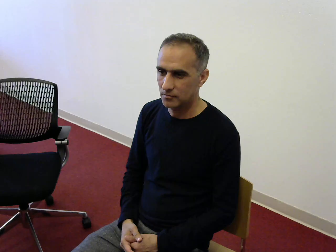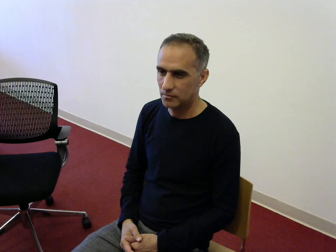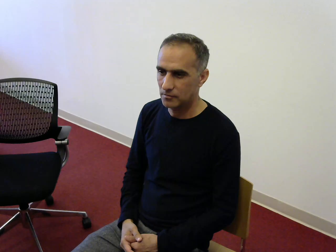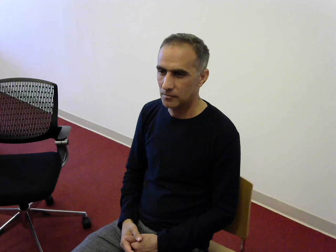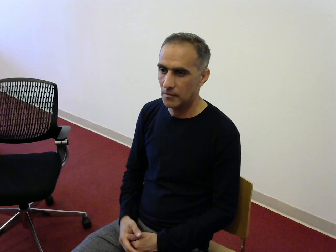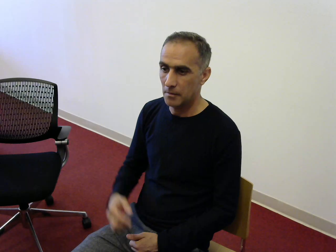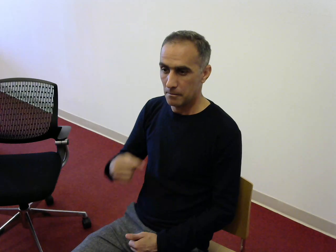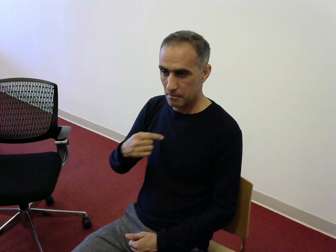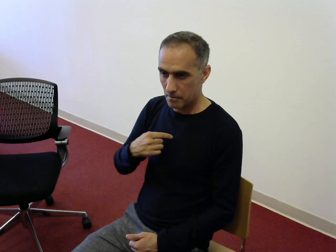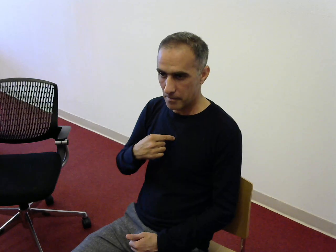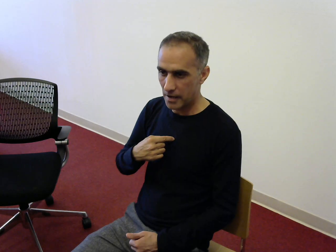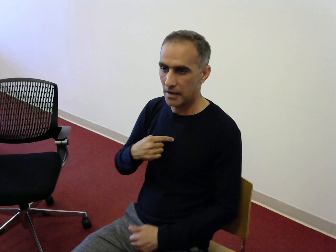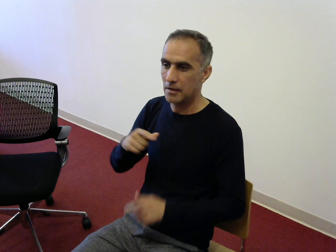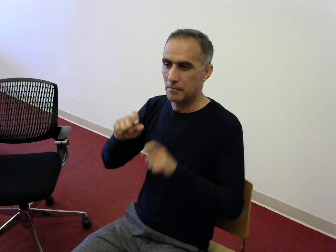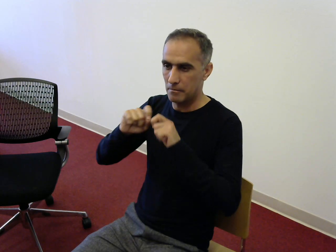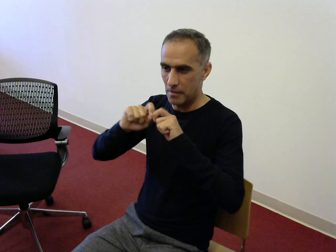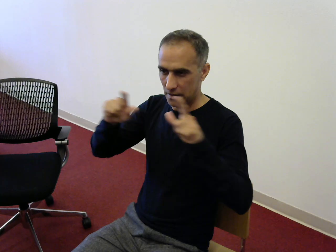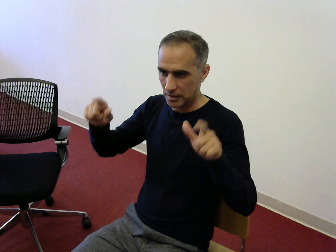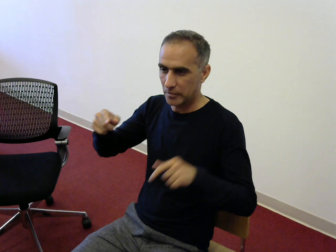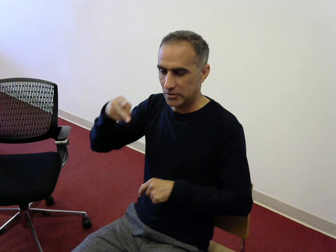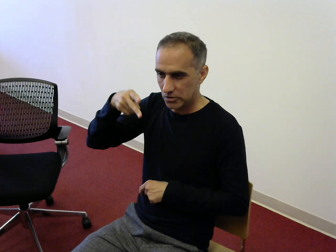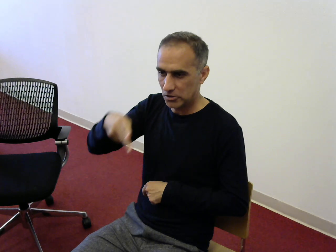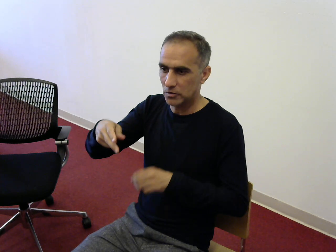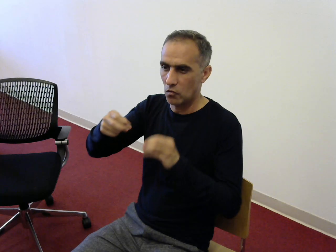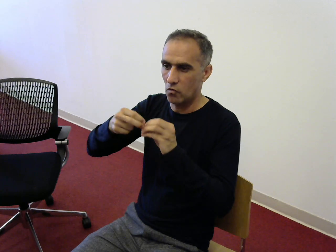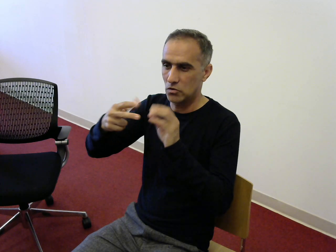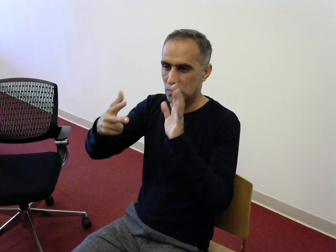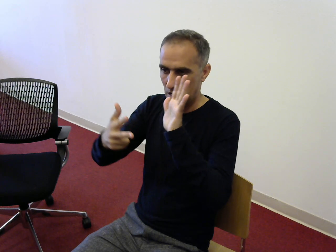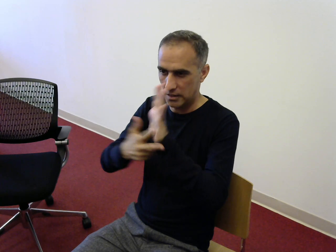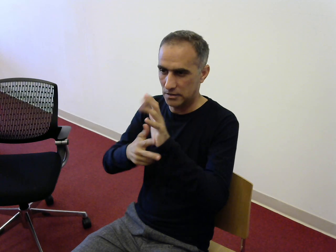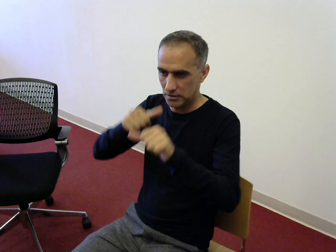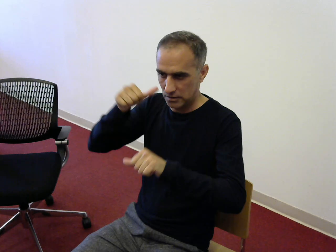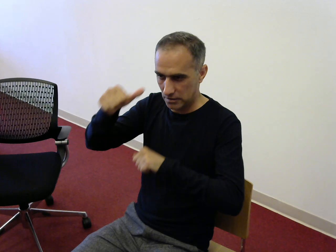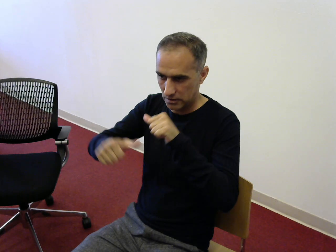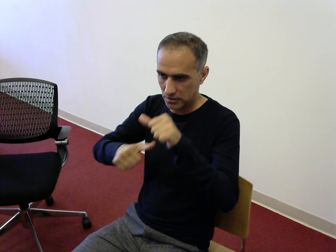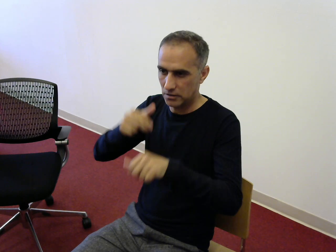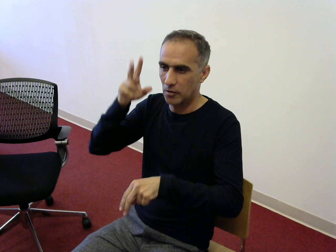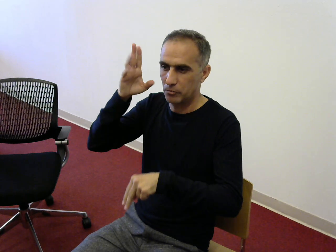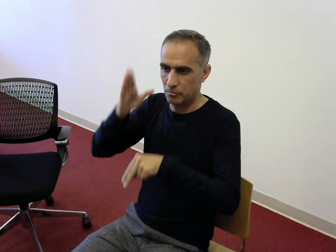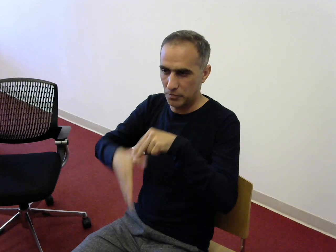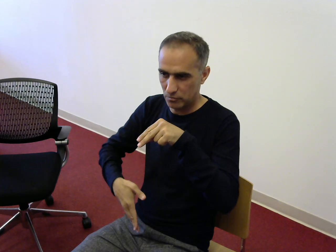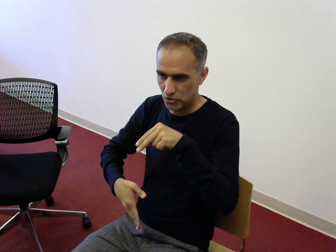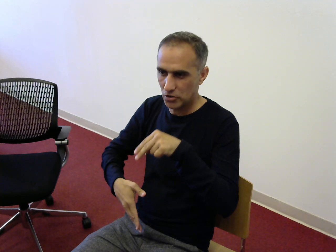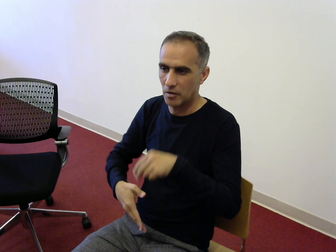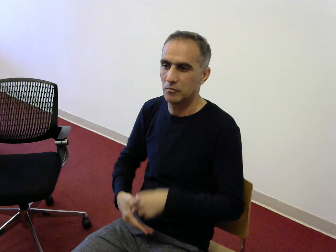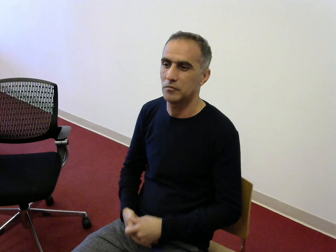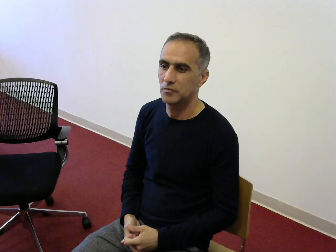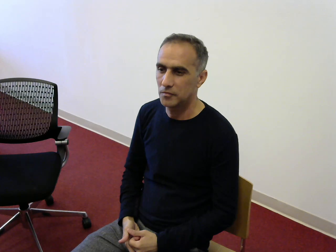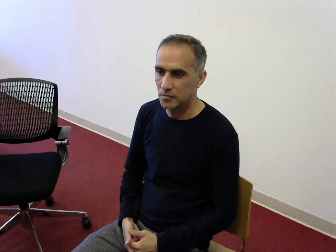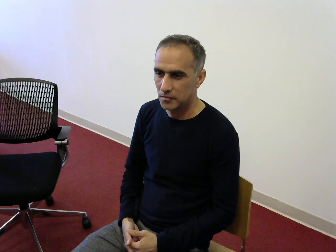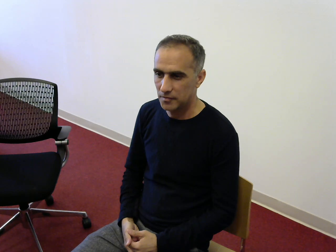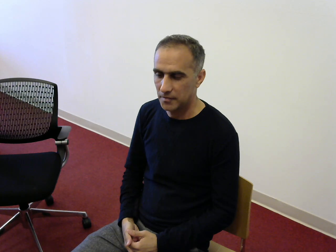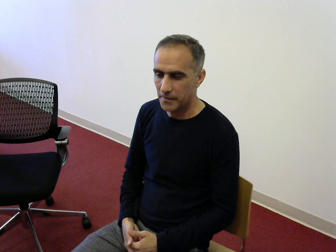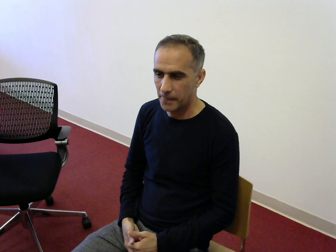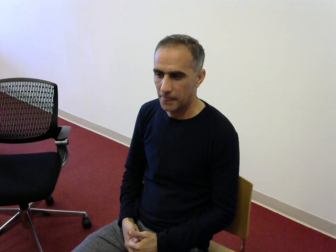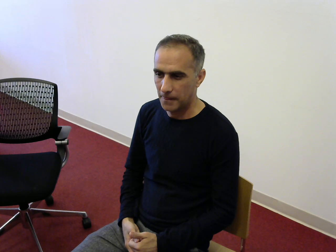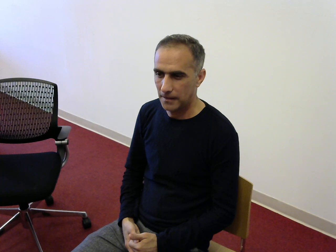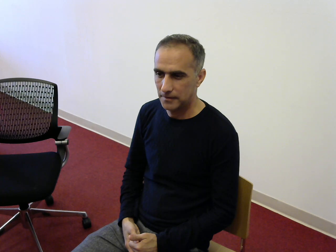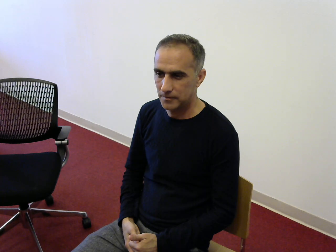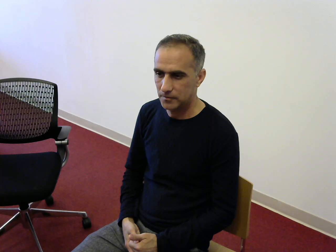Mən məktəbi 2018-ci ildə bitirmişəm